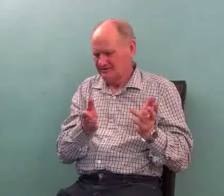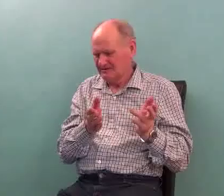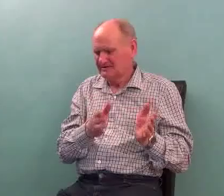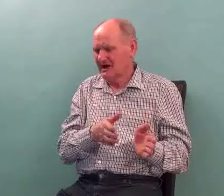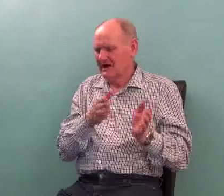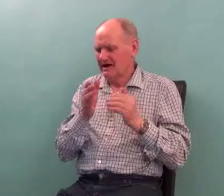Następny.